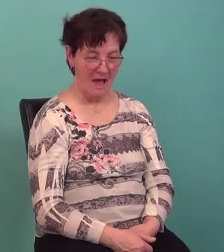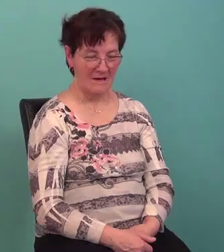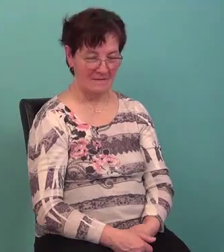Nie.